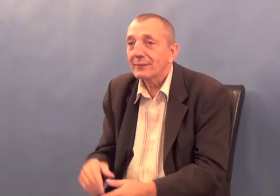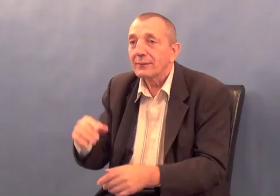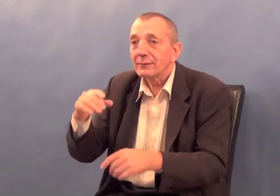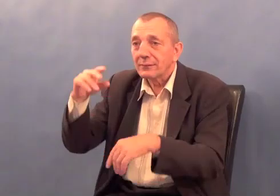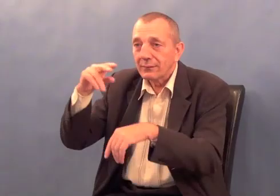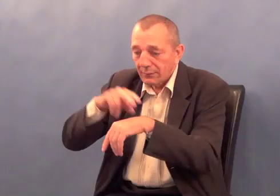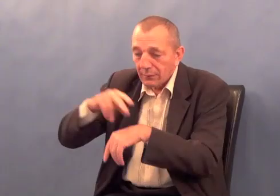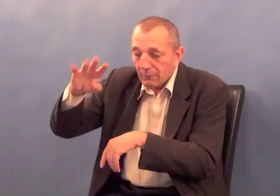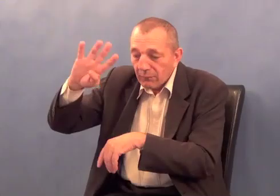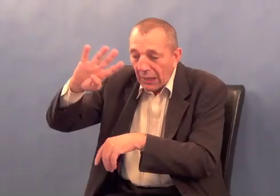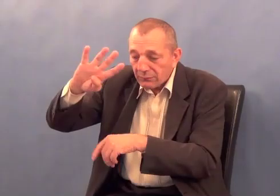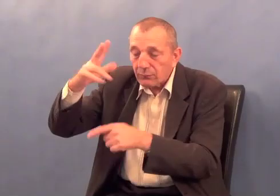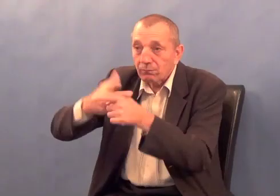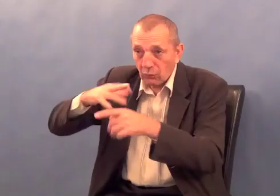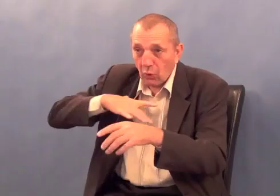Godzina czwarta trzydzieści - wolne?